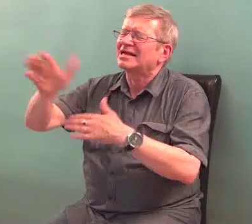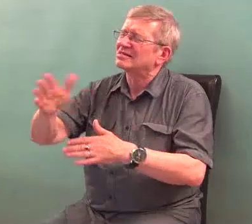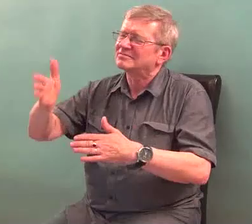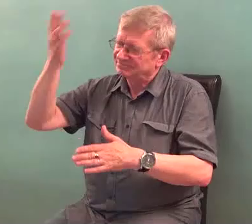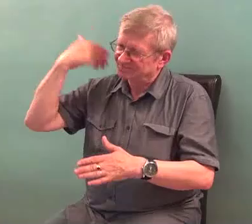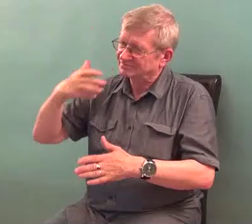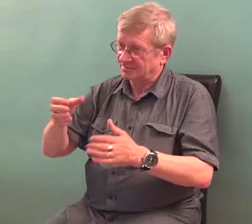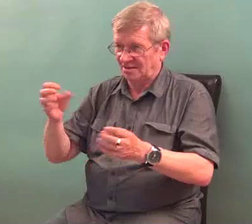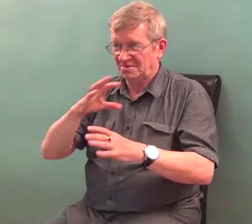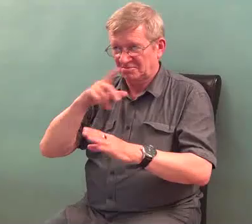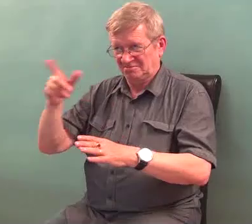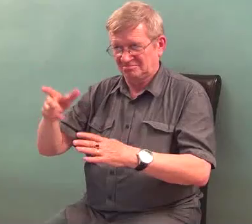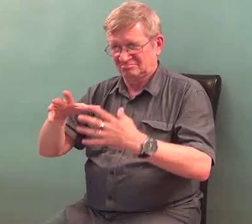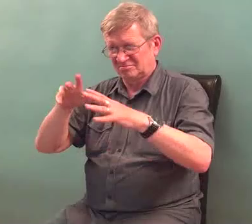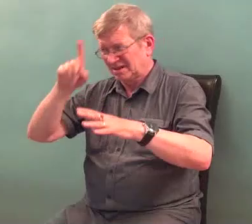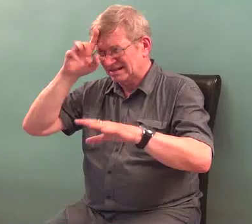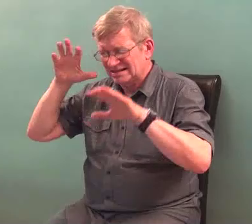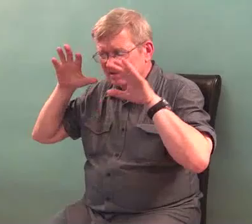Dawniej w kinie były tłumy.